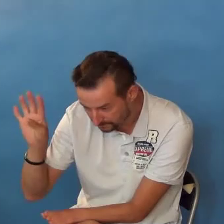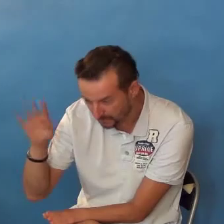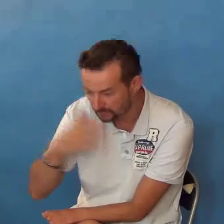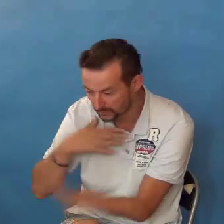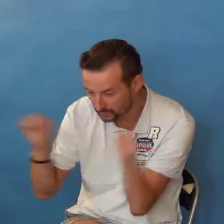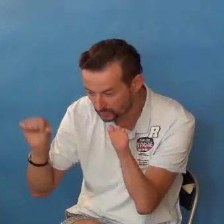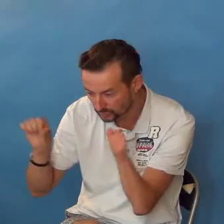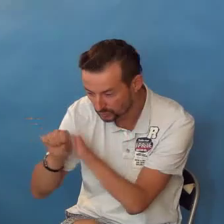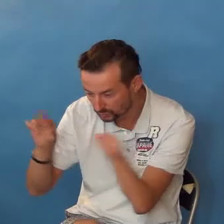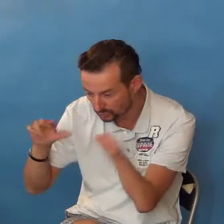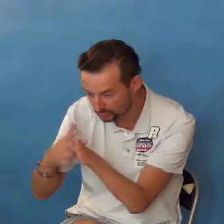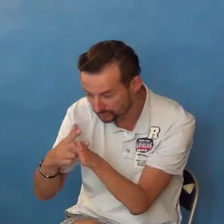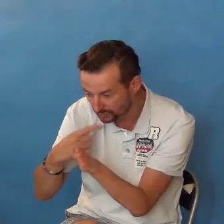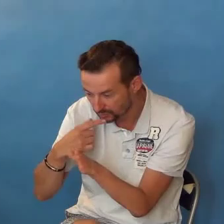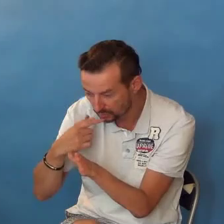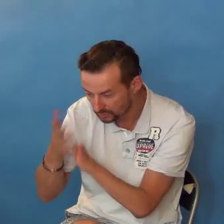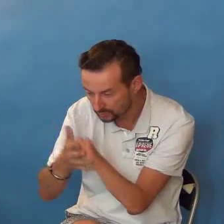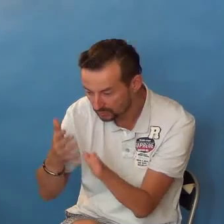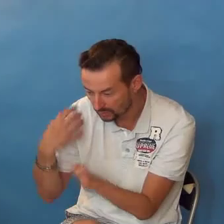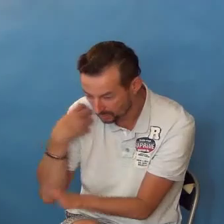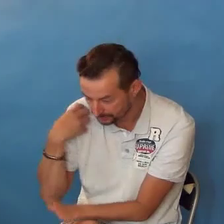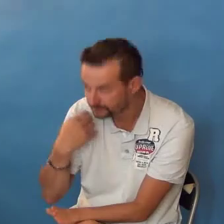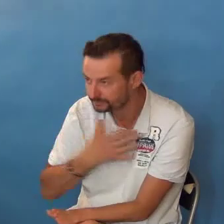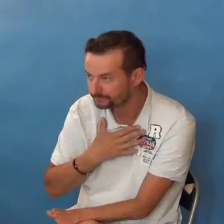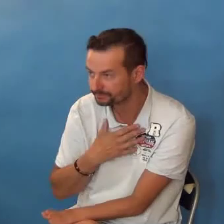Mam od szóstej do ósmej trzydzieści kurs brytyjskiego języka migowego.